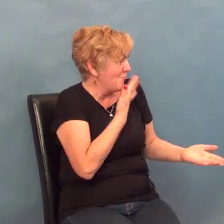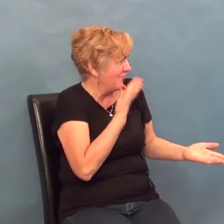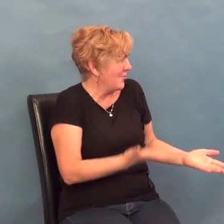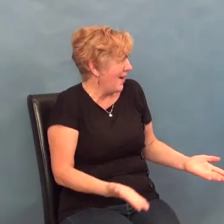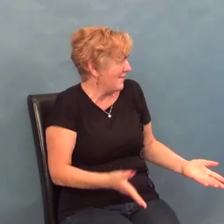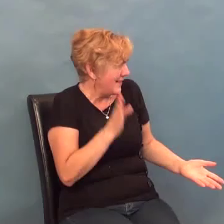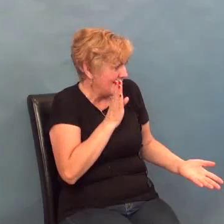Tak samo mówiłam.